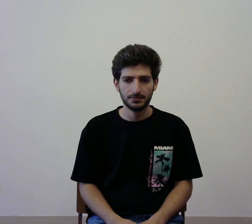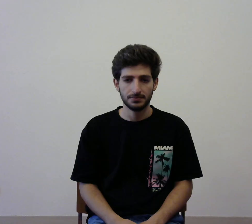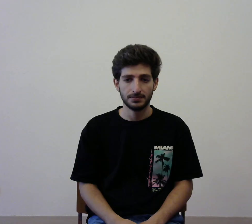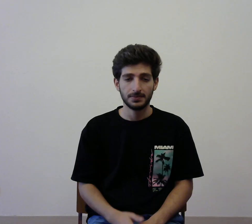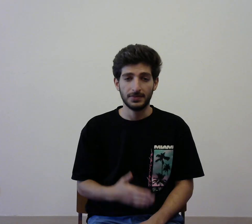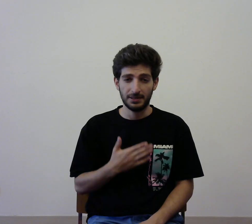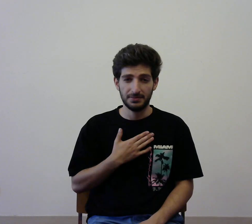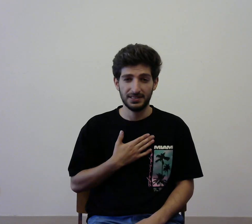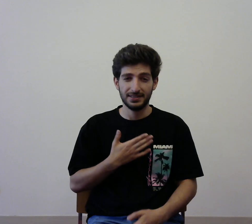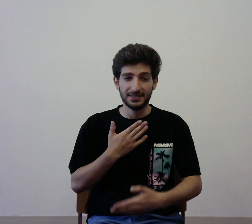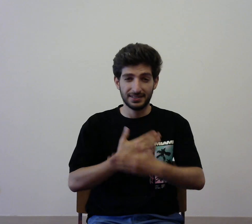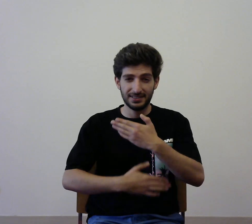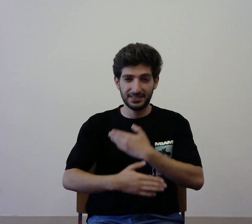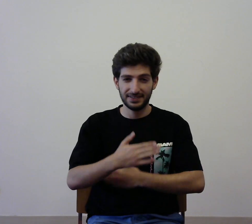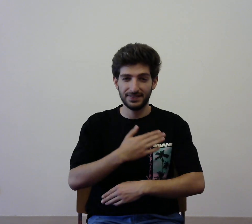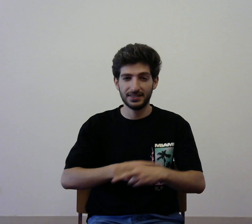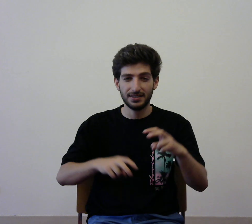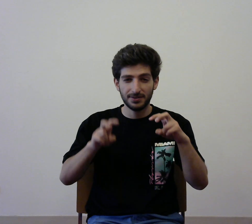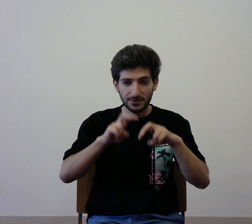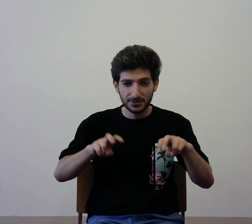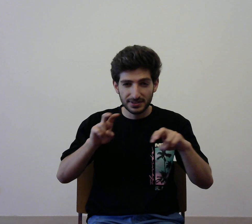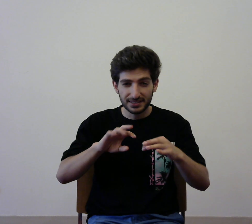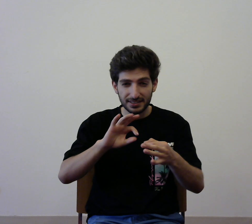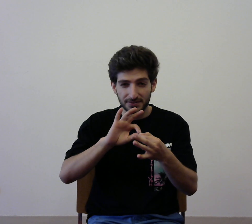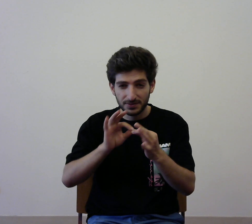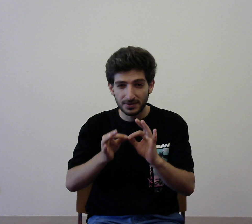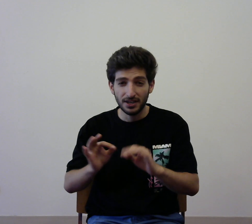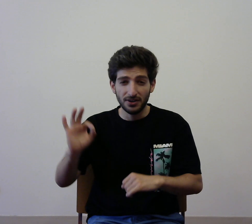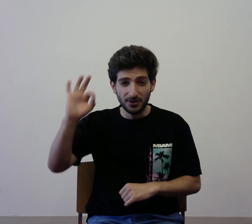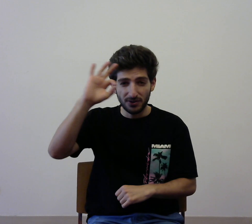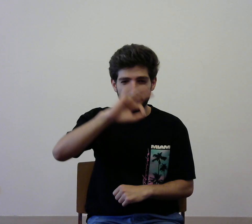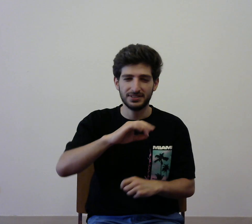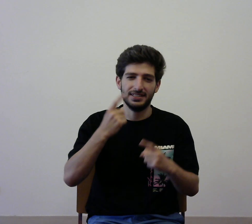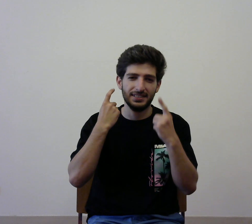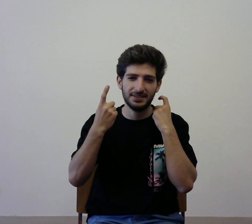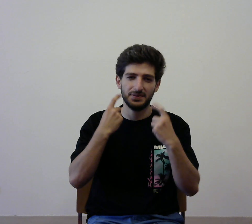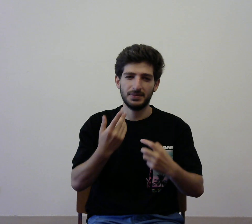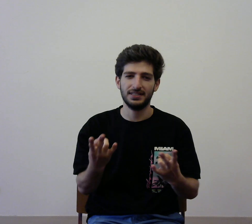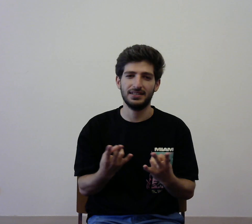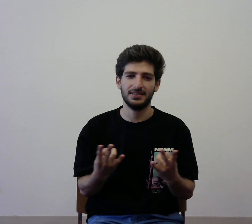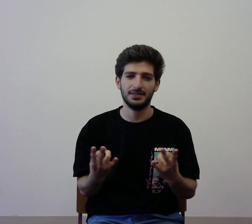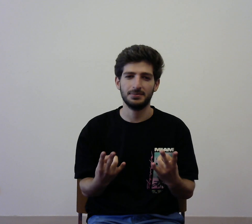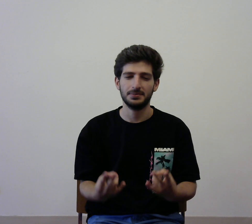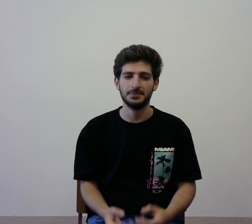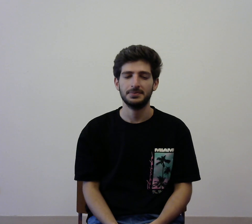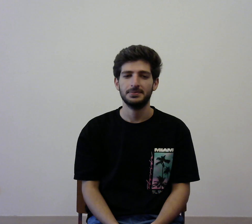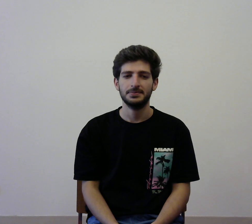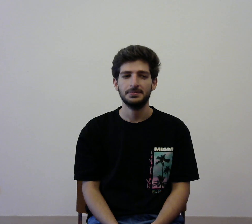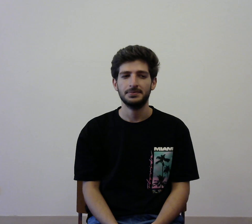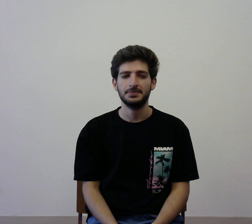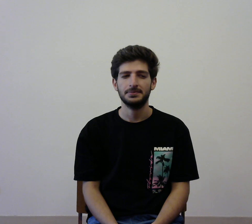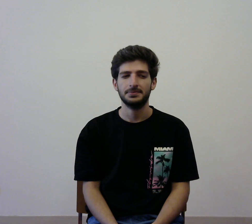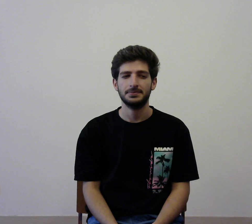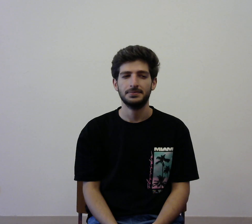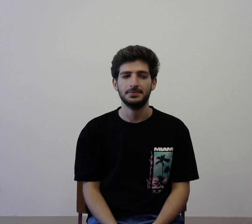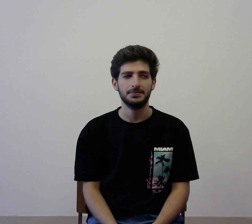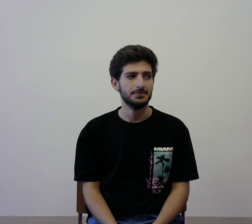Mənə əlillik müayinəsinin nəticəsi barədə məlumat lazımdır